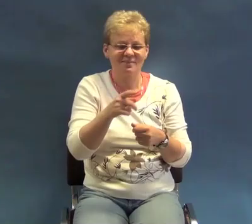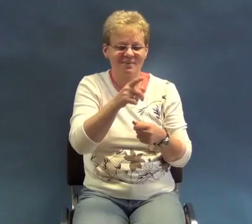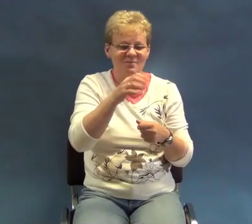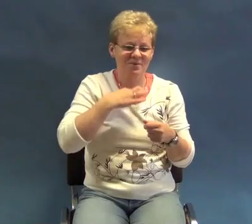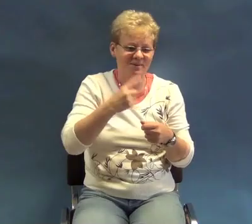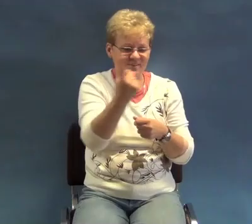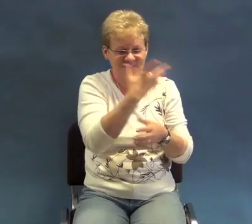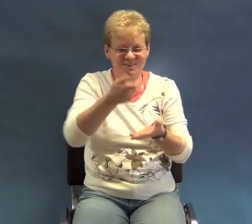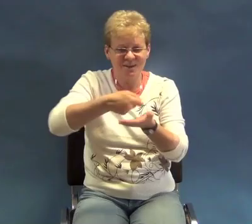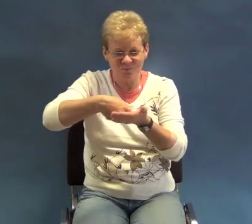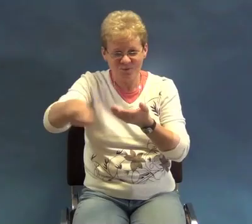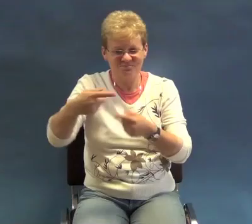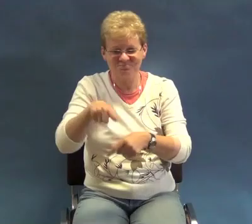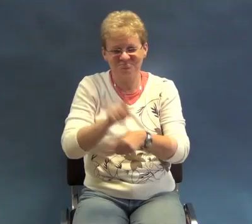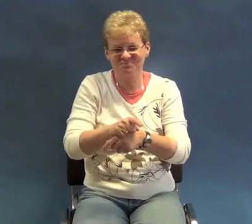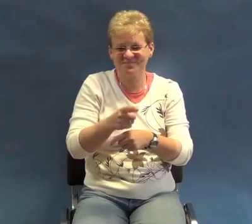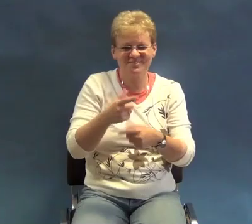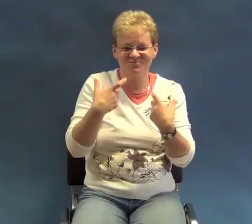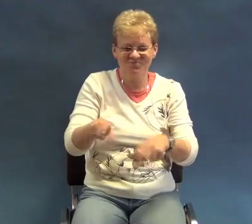Pani przyszła i chciała zapłacić, ale się nie udało.